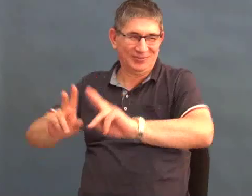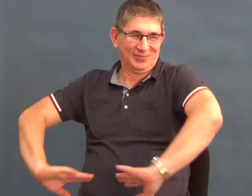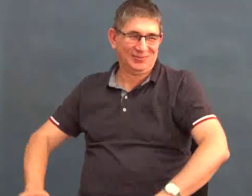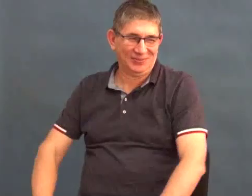Koniec.